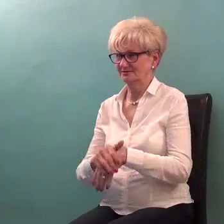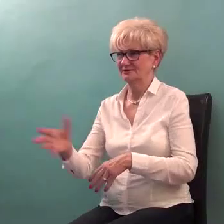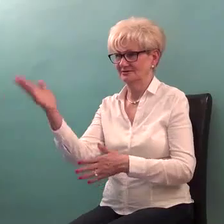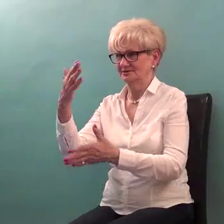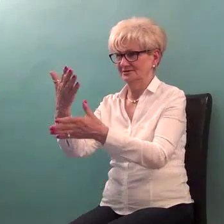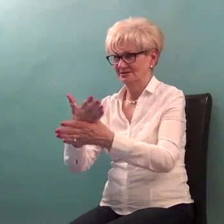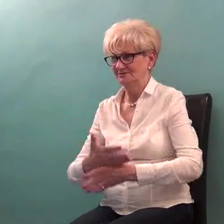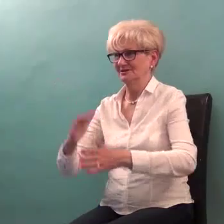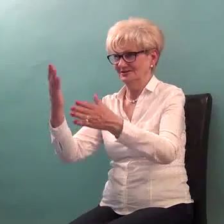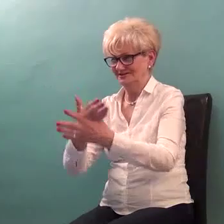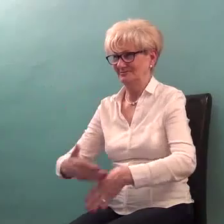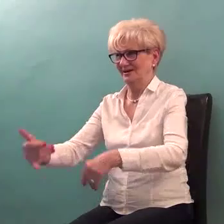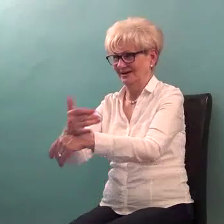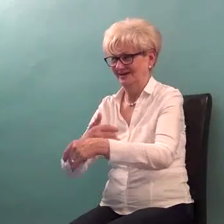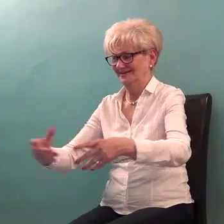Zapraszam cię na kawę i na imprezę.